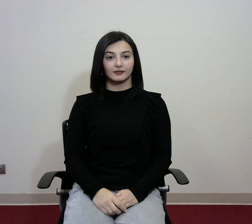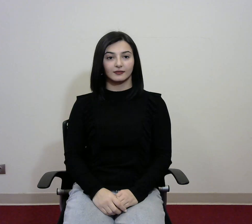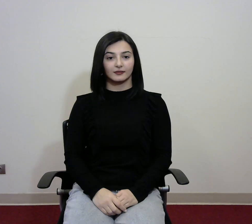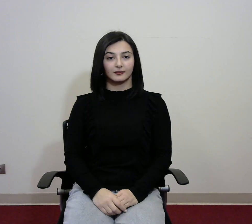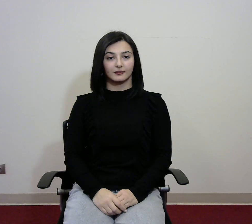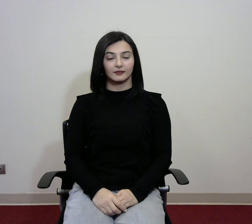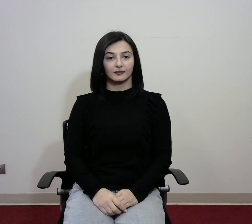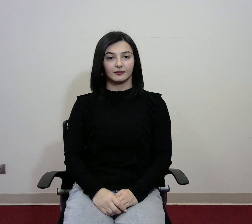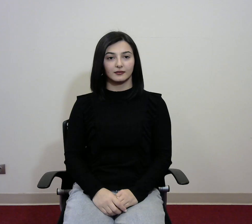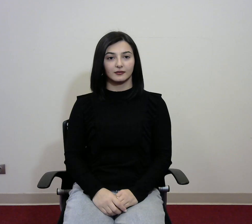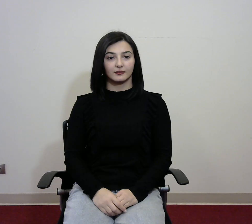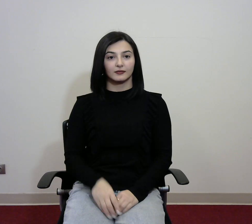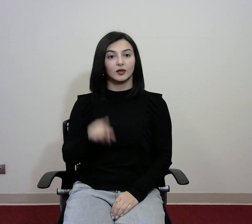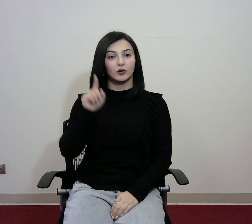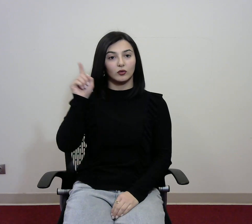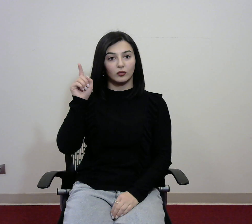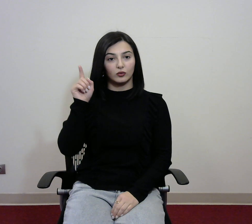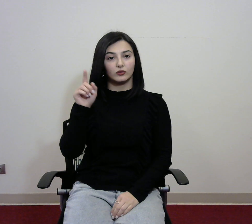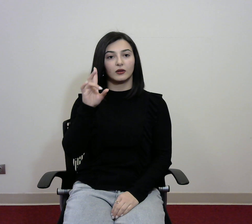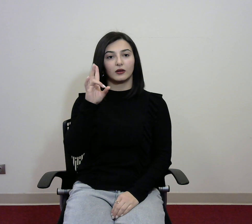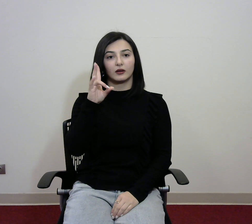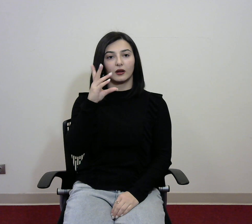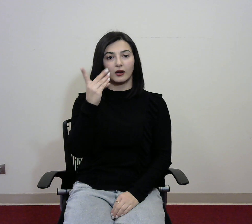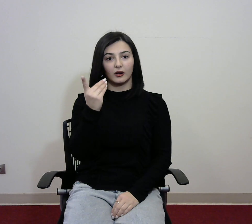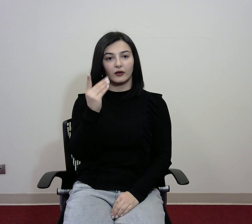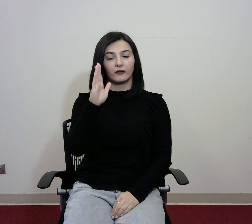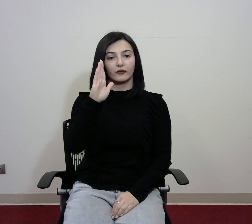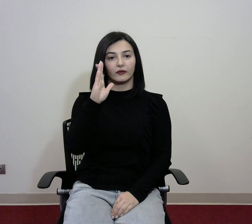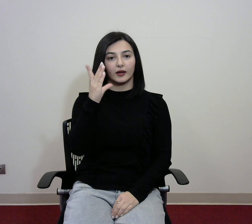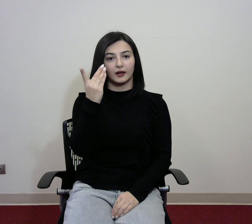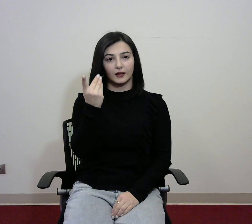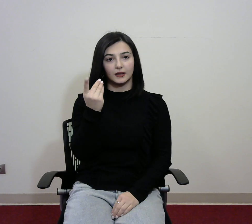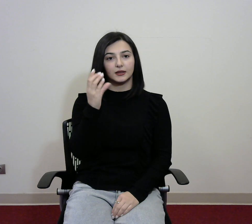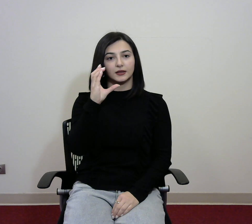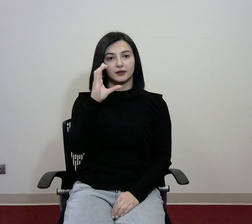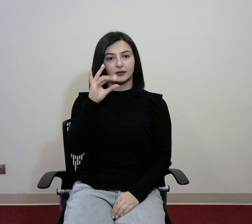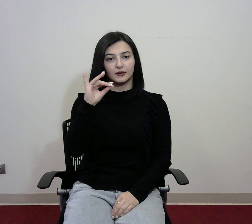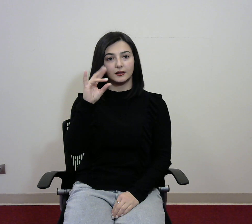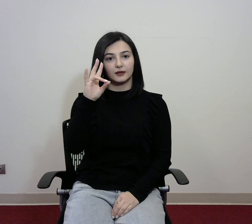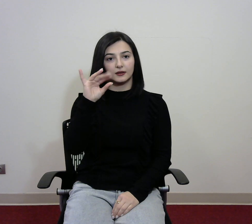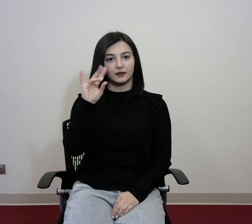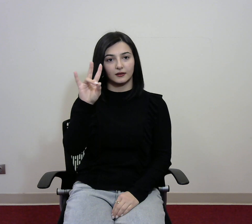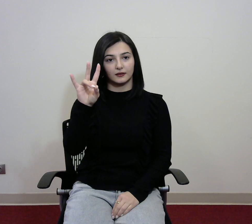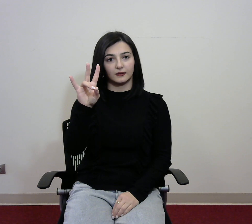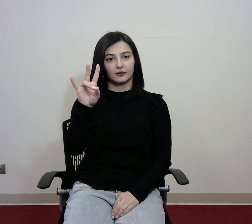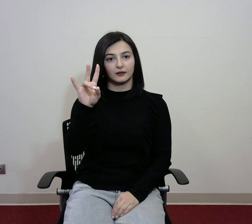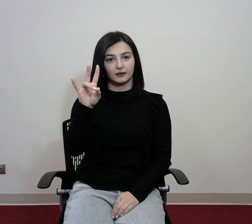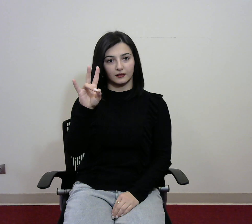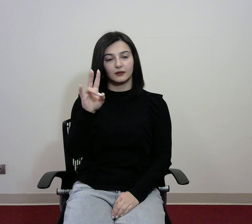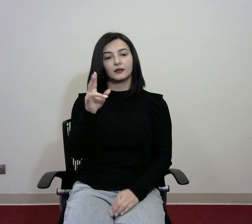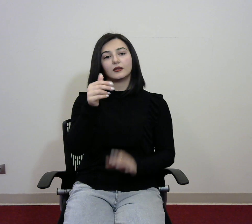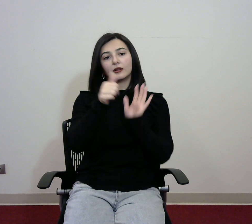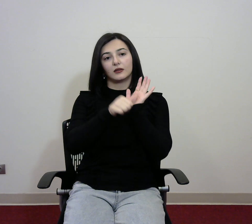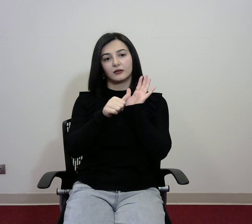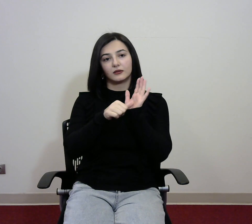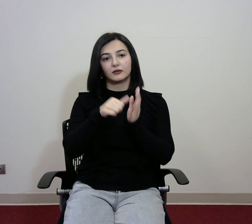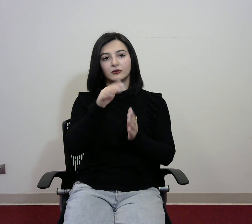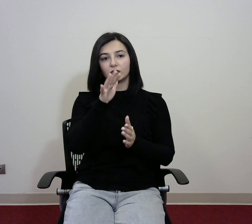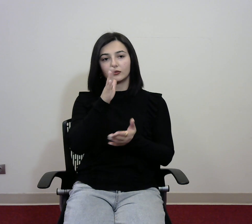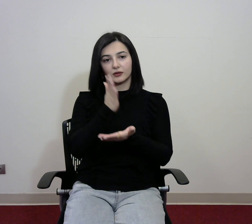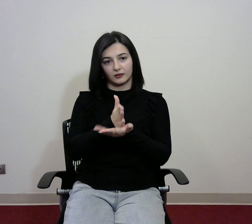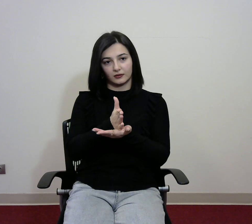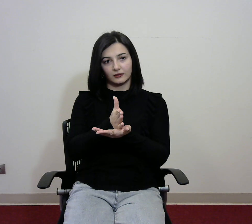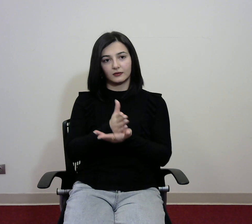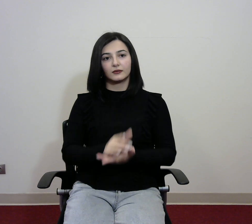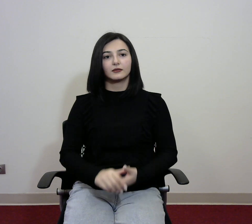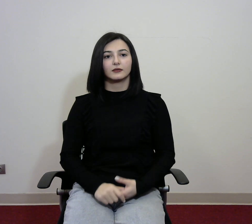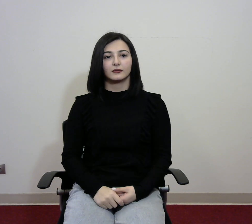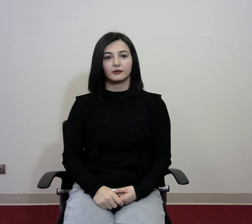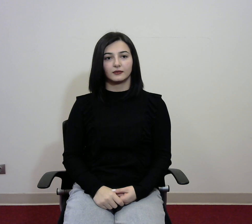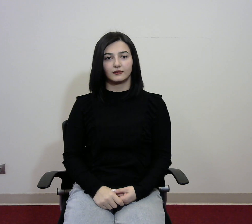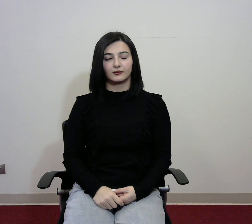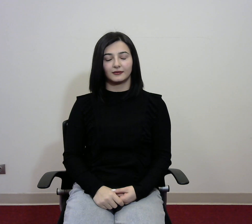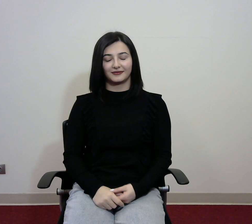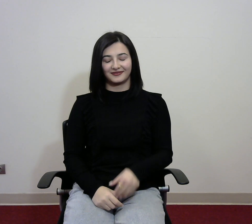Onun nəvəsinin 6 yaşı var